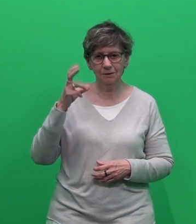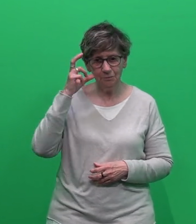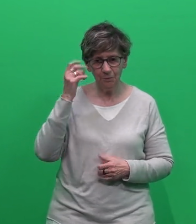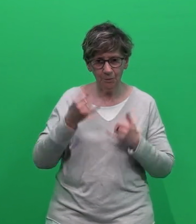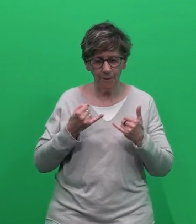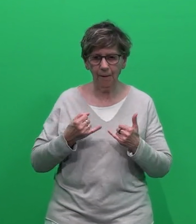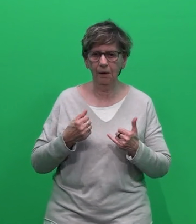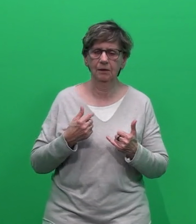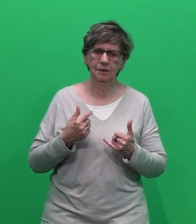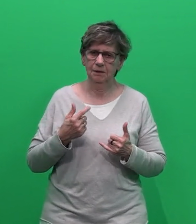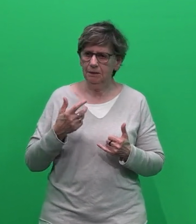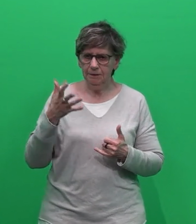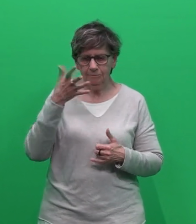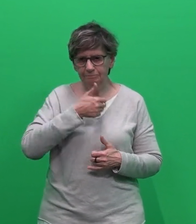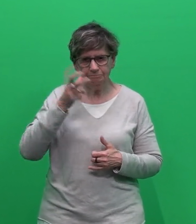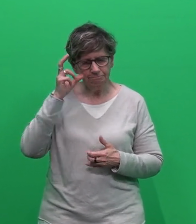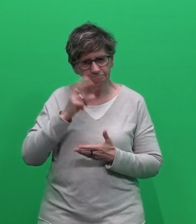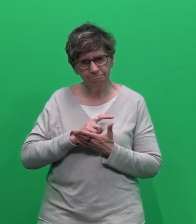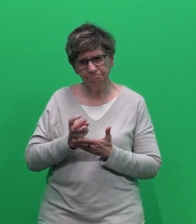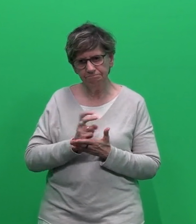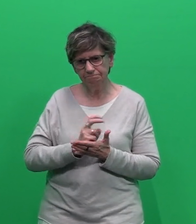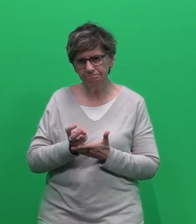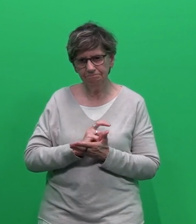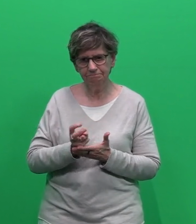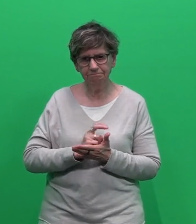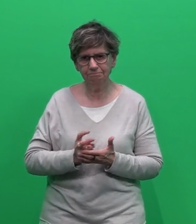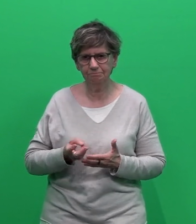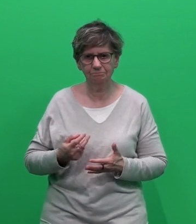Tinc problemes per dormir, no puc dormir i dono moltes voltes.